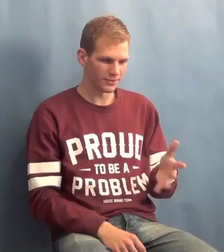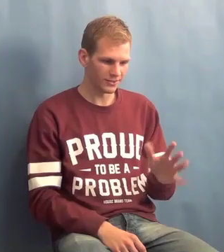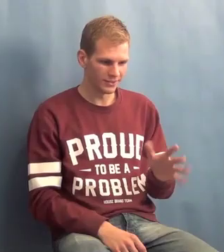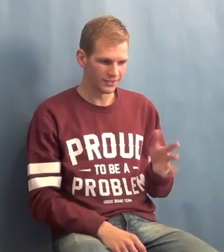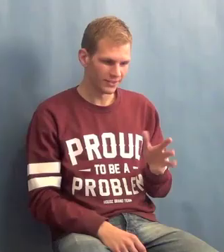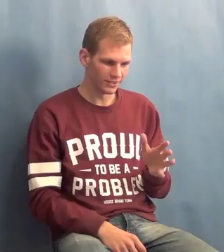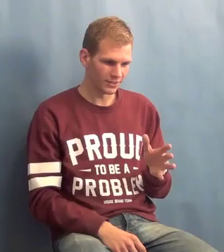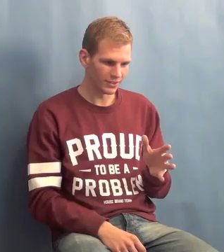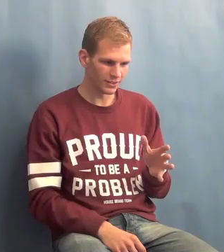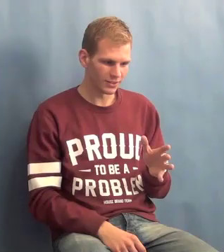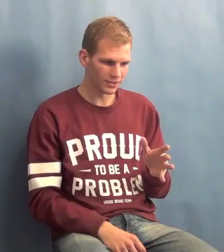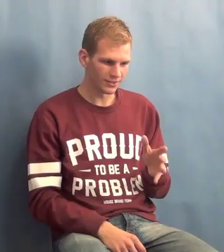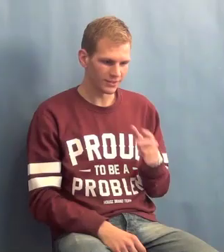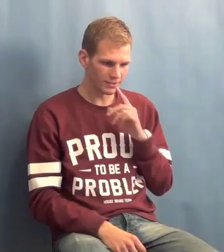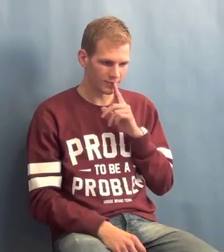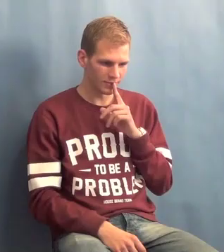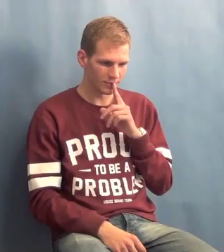Tak, mniej więcej.